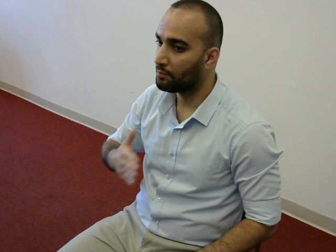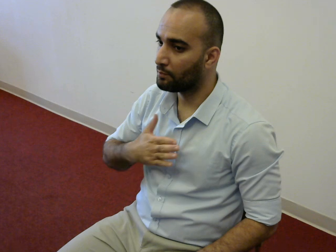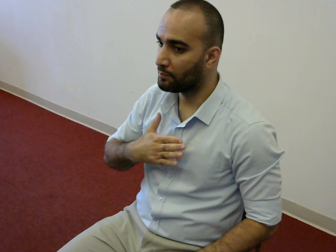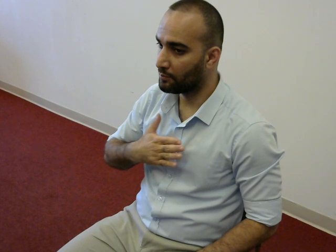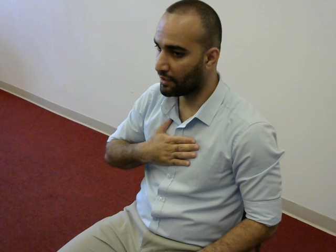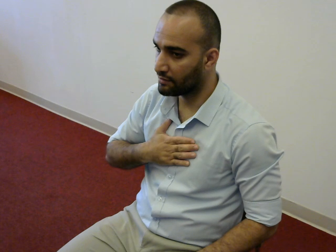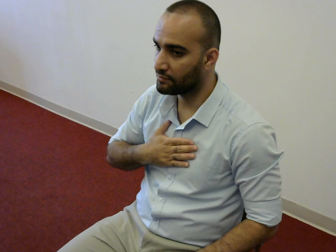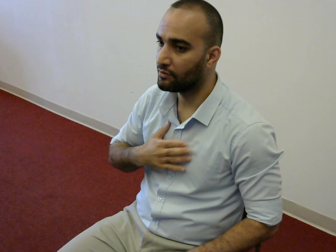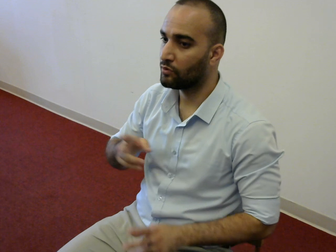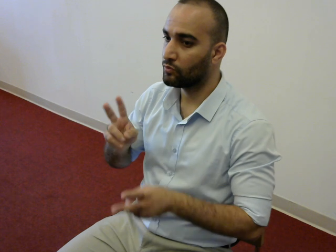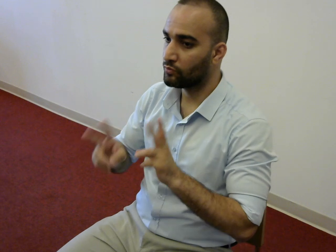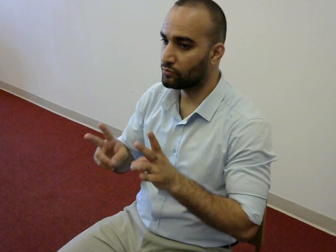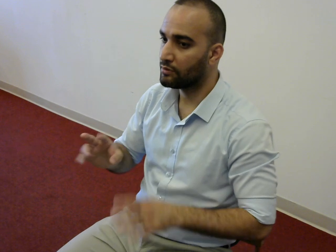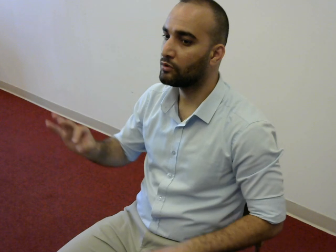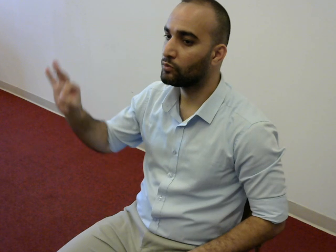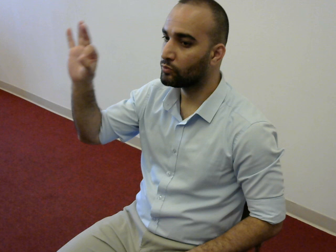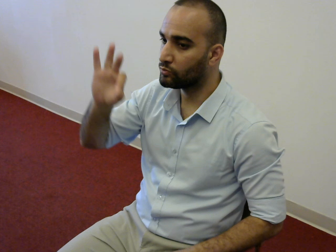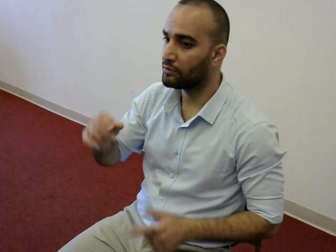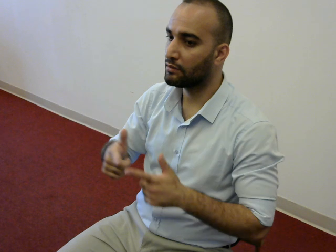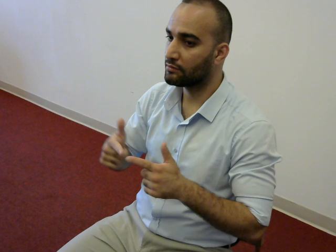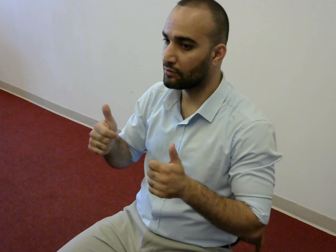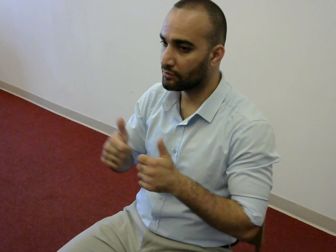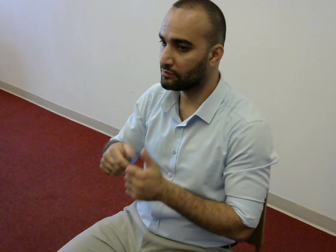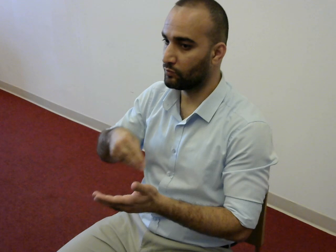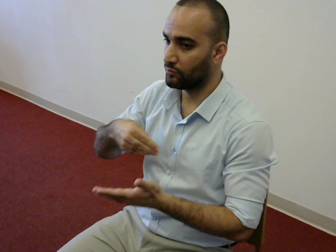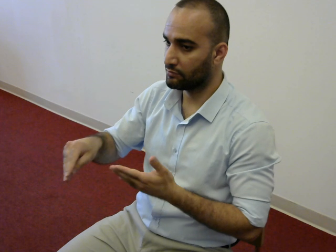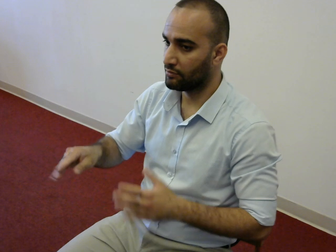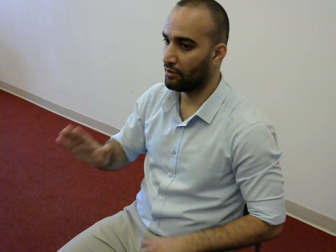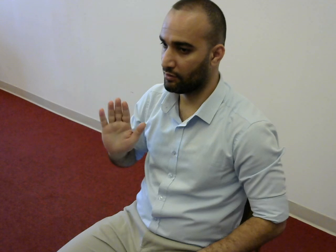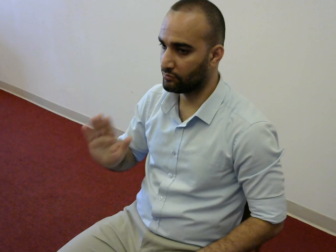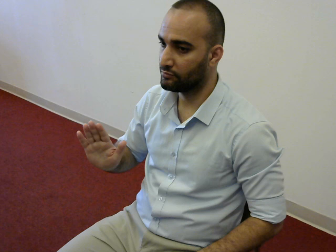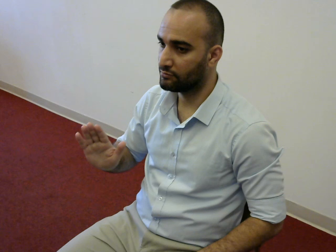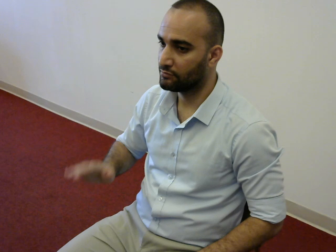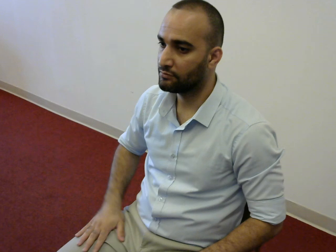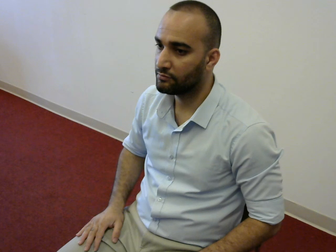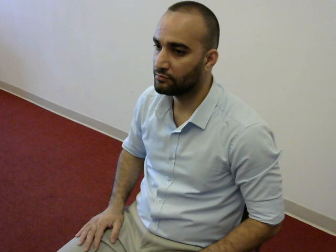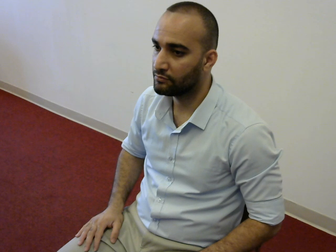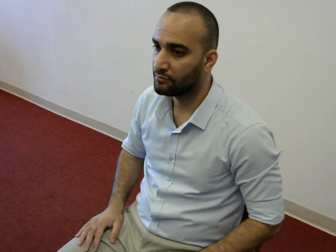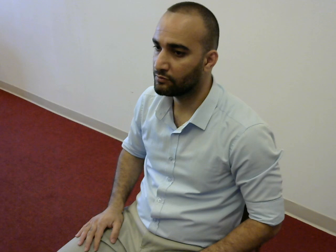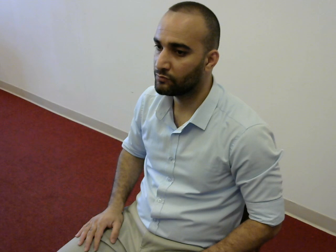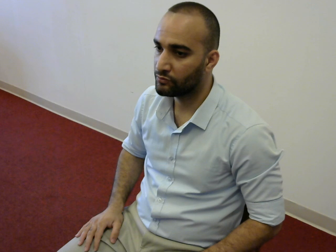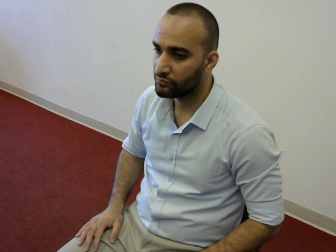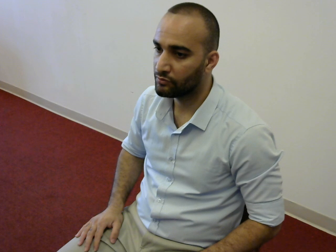Mən mətbəx üçün qab almalıyam